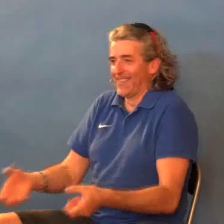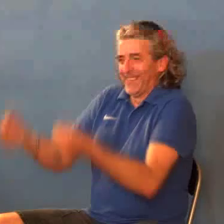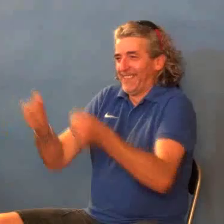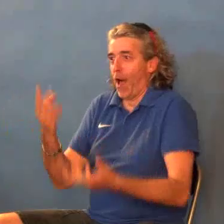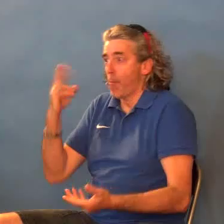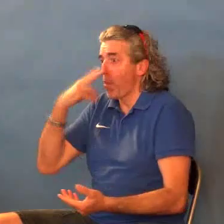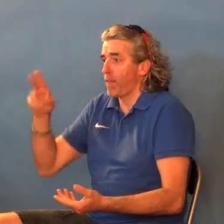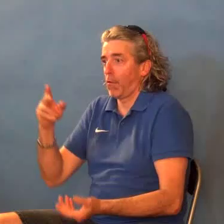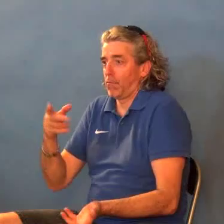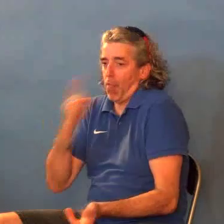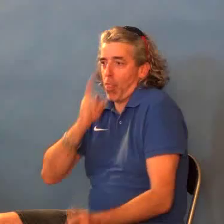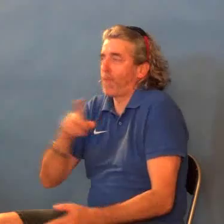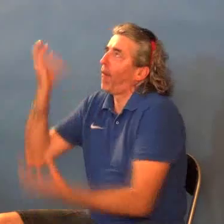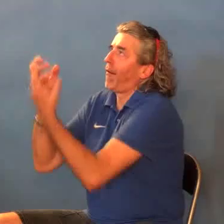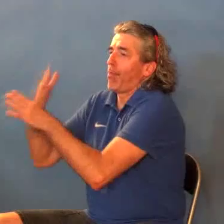Pan nie zauważył tego, dalej zrywał gruszki.